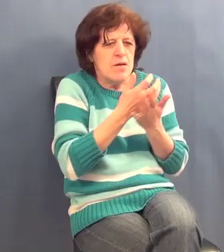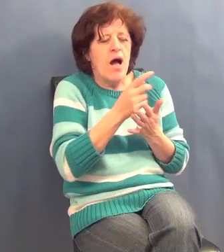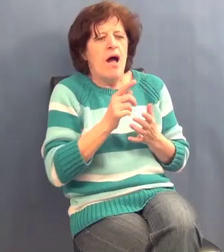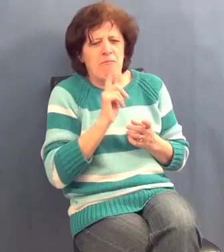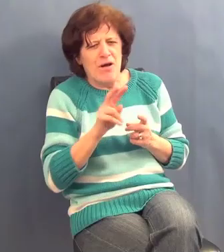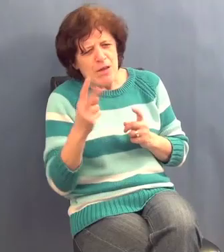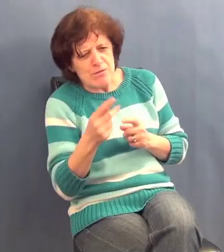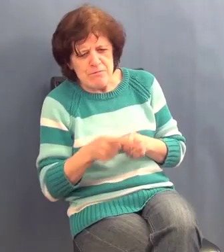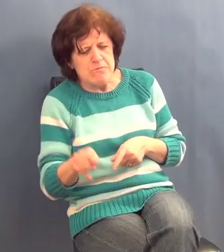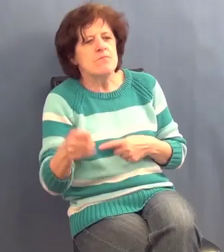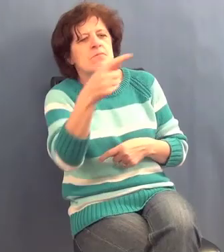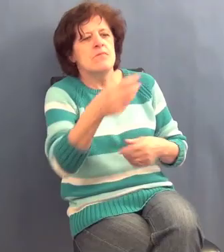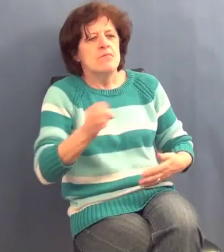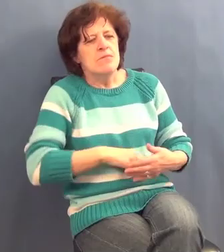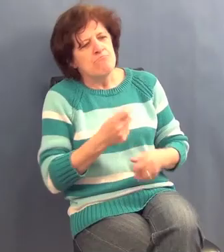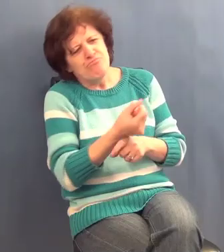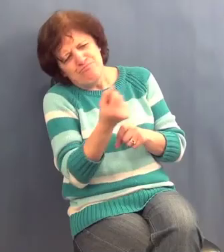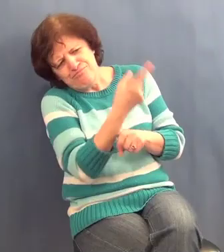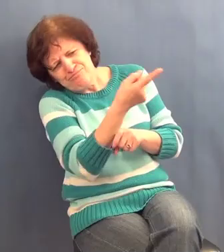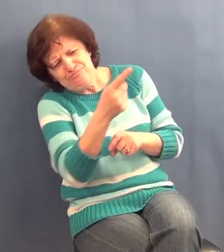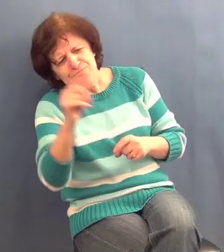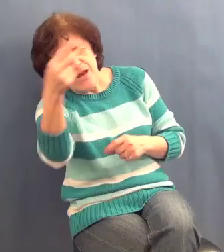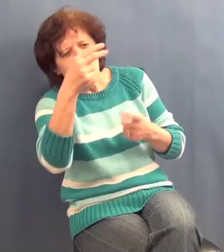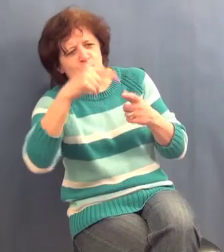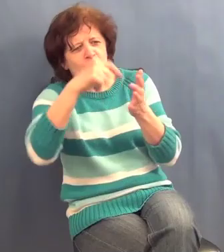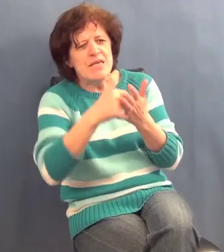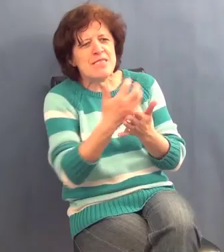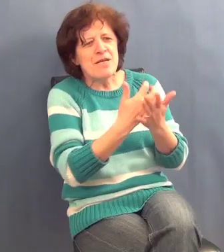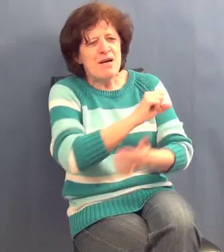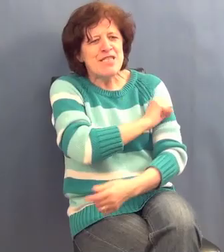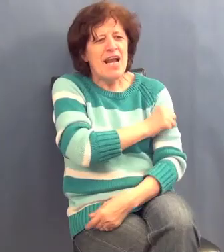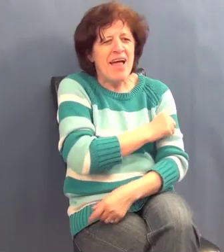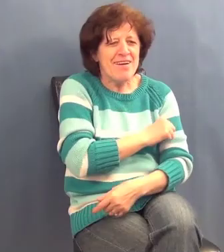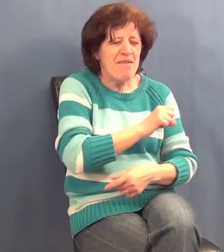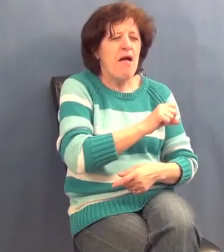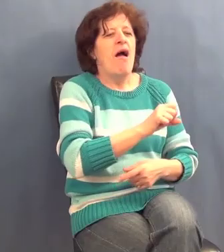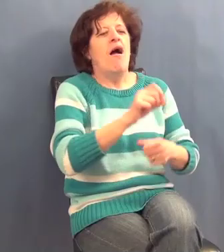Charlie kazał chłopcu iść i znowu wybić gdzieś szybę.